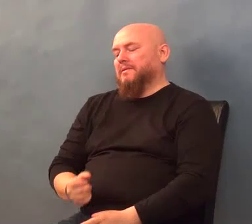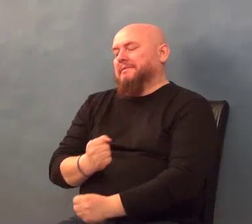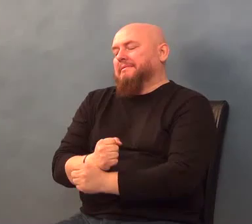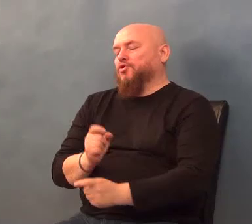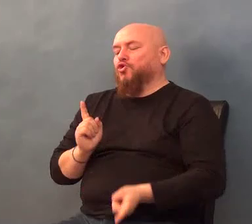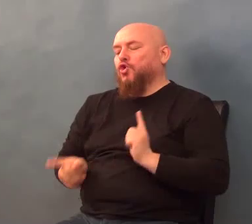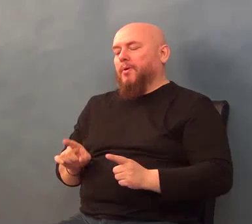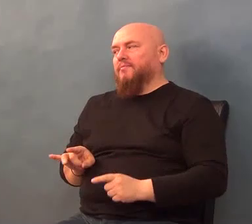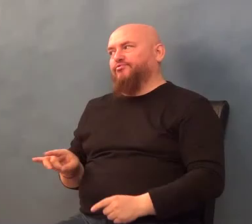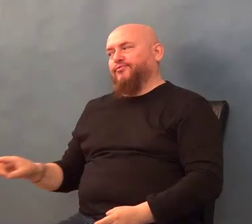Trzeba uciec w inną stronę.